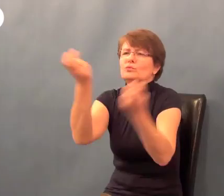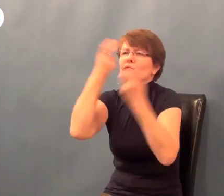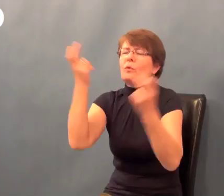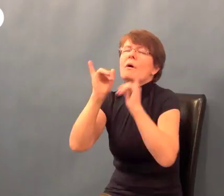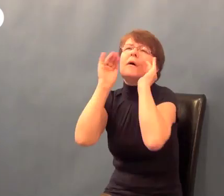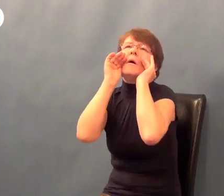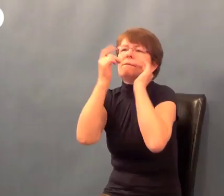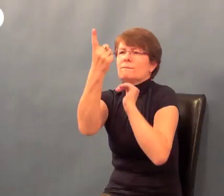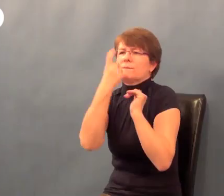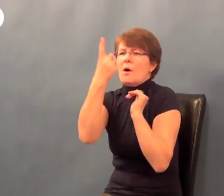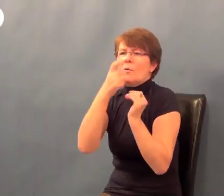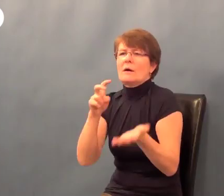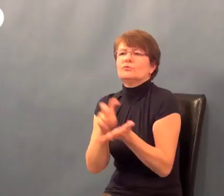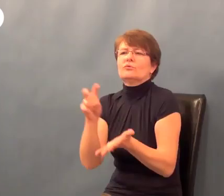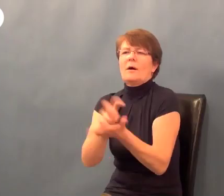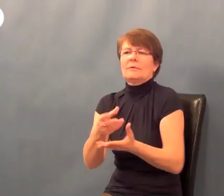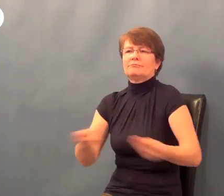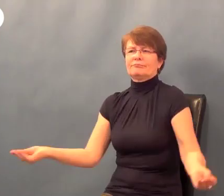Wołał zagubioną żabę.